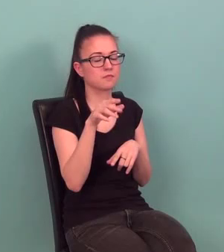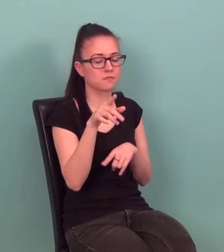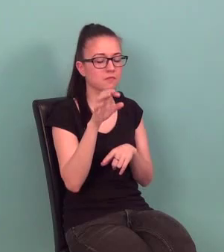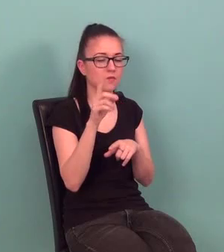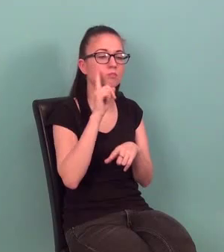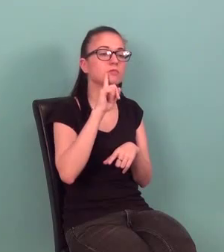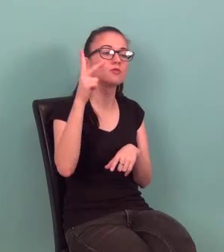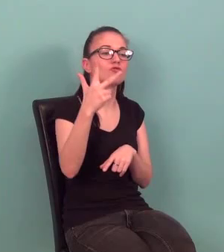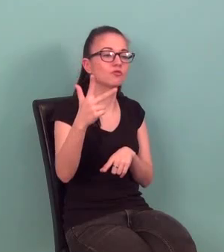Przechodzi trzech chłopców.